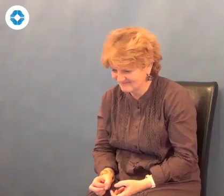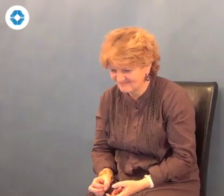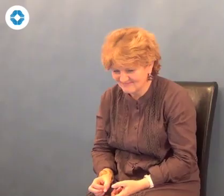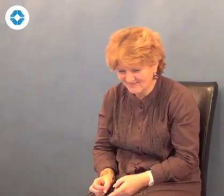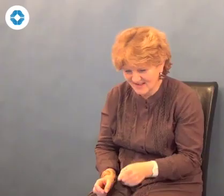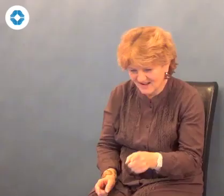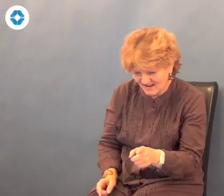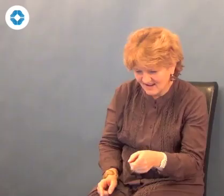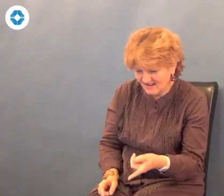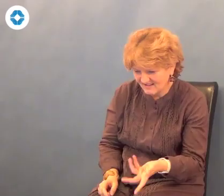To, nie ma.